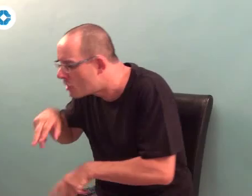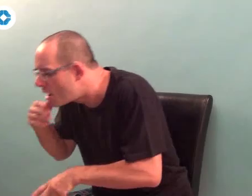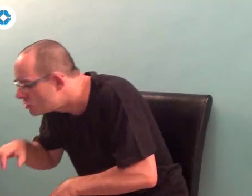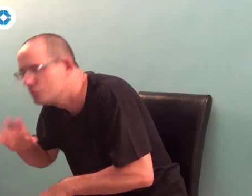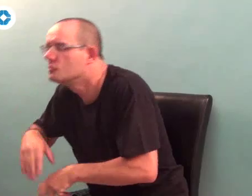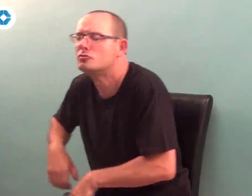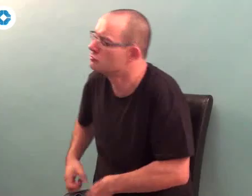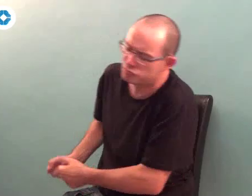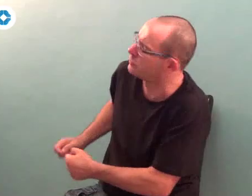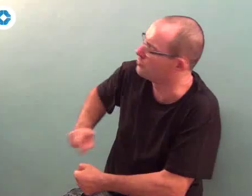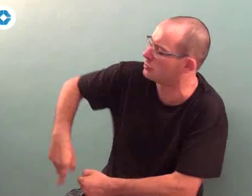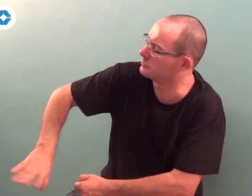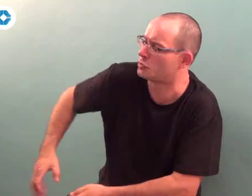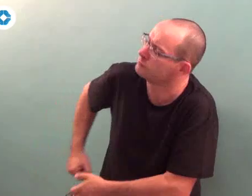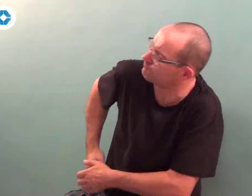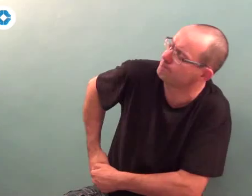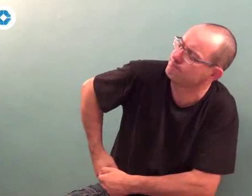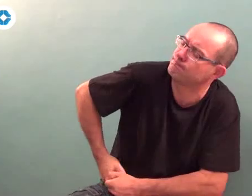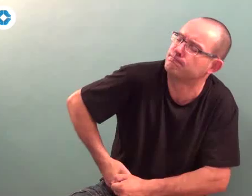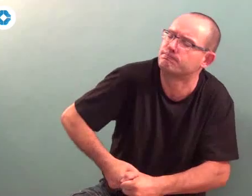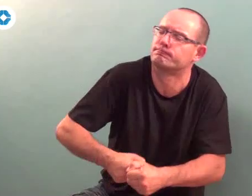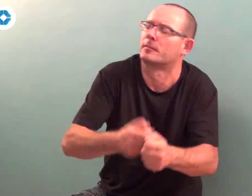Ciągnie ją na smyczy i nie pozwala jej zjeść gruszek.